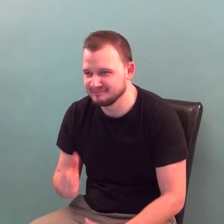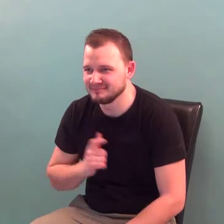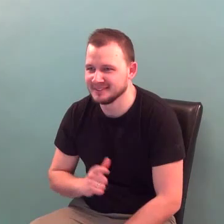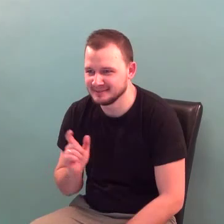Na wieś.